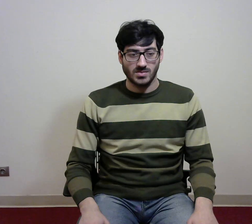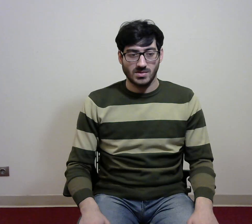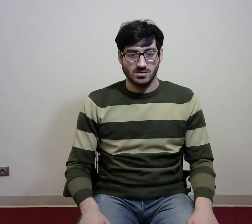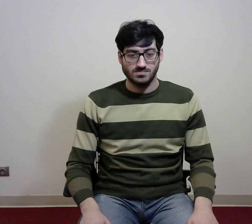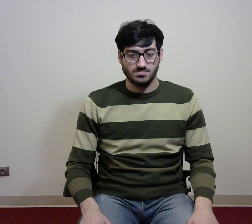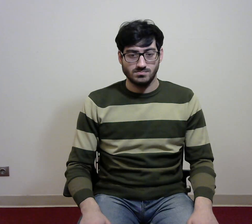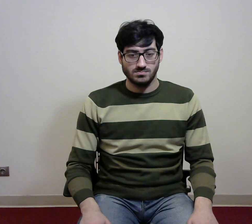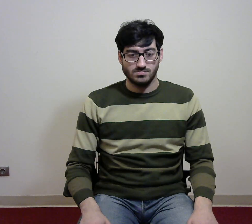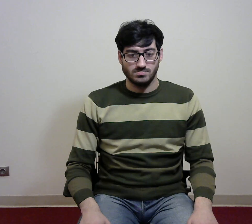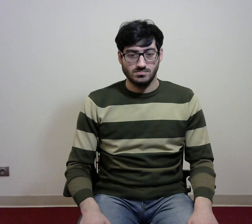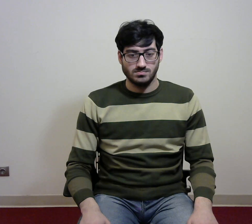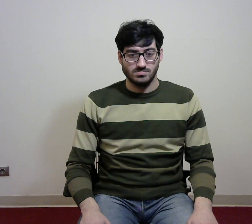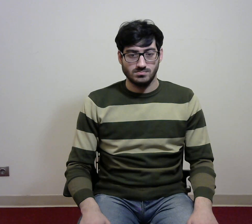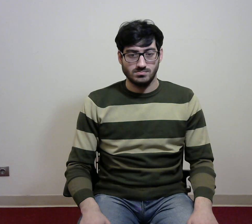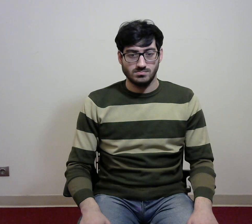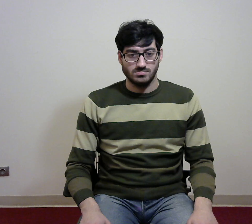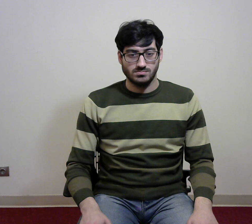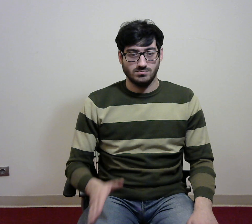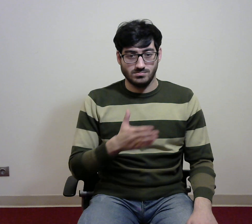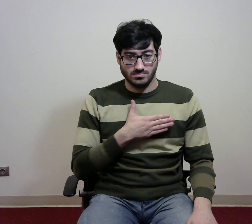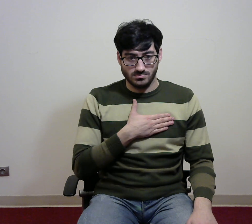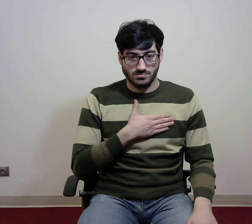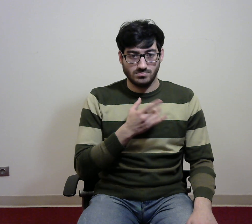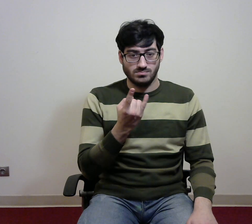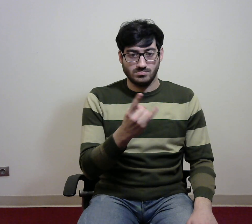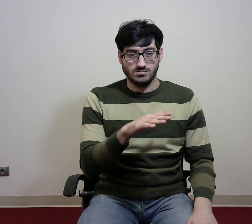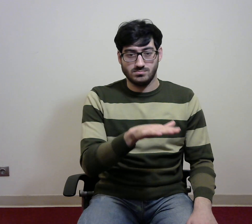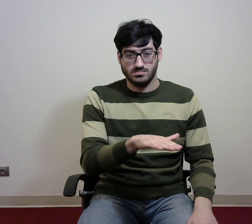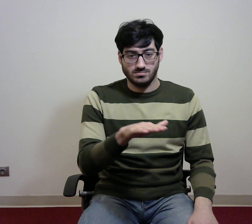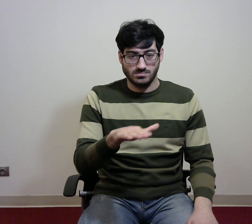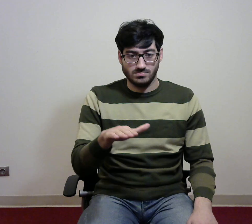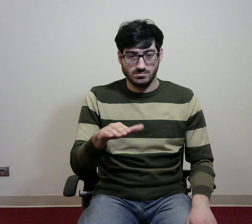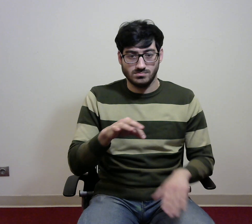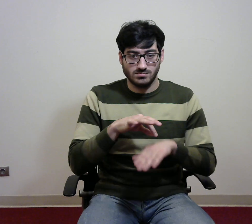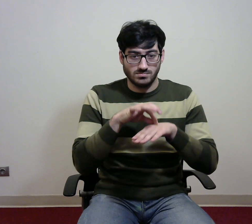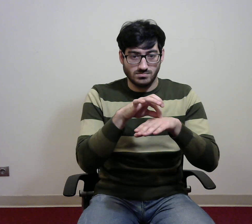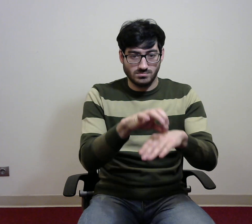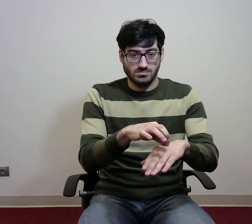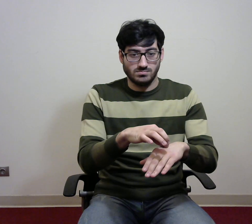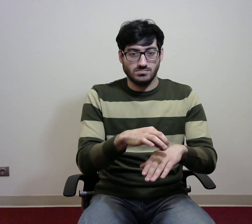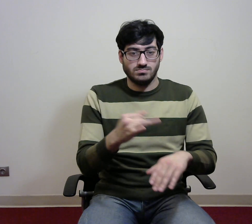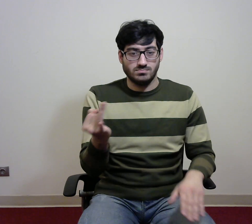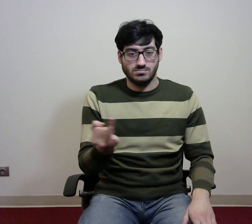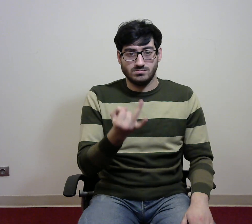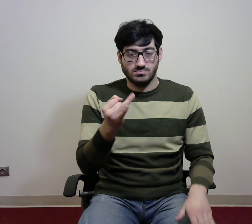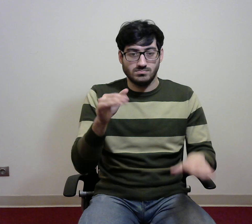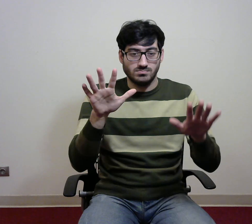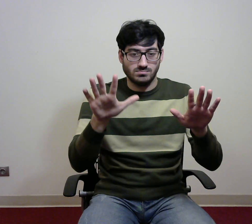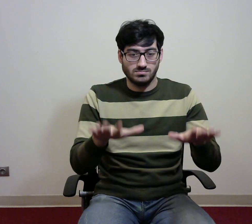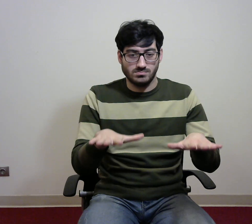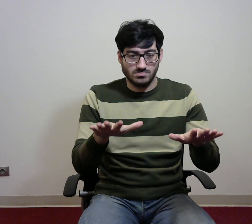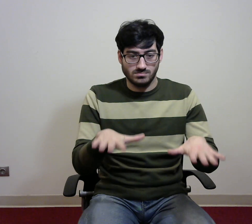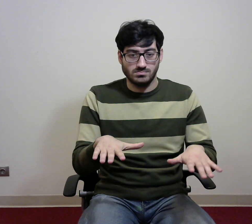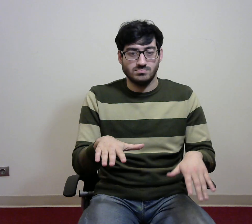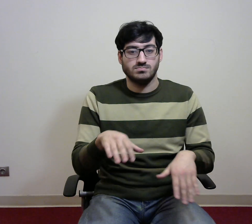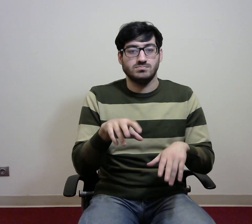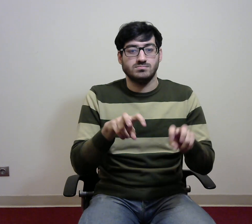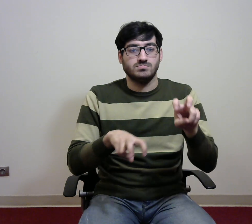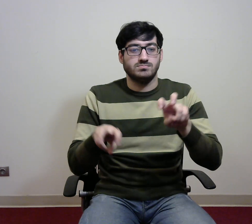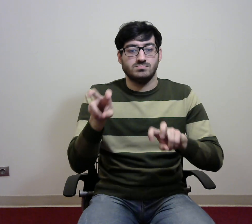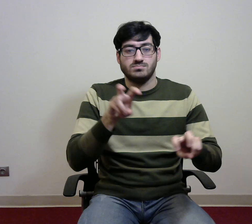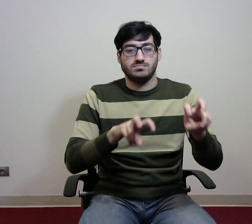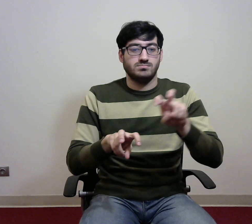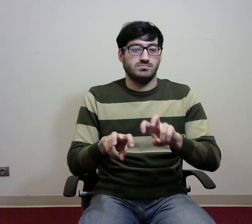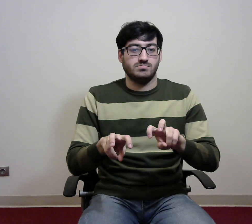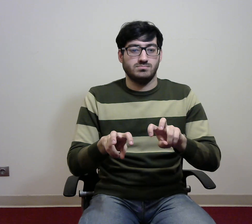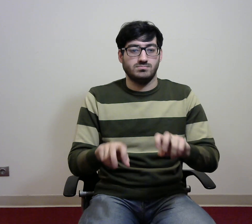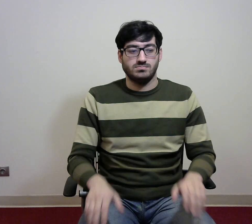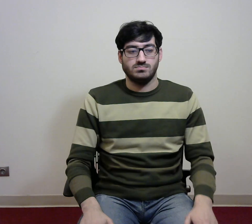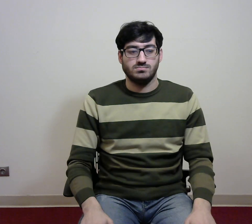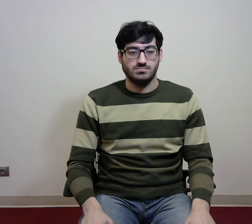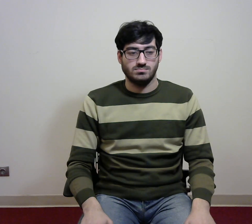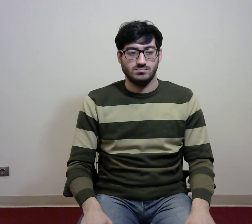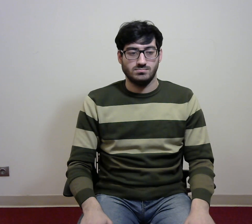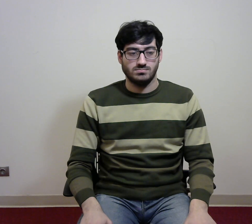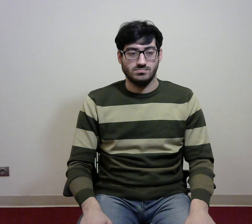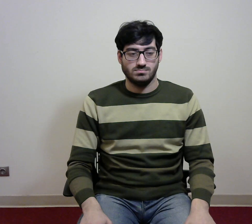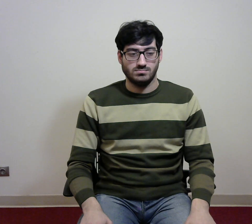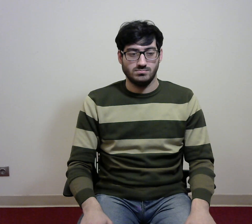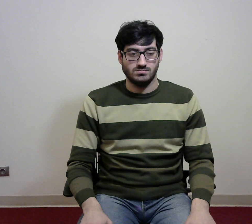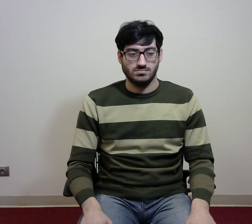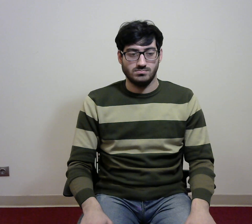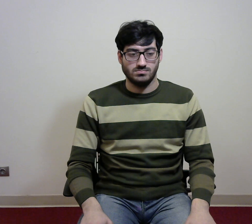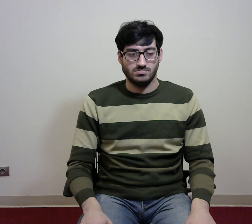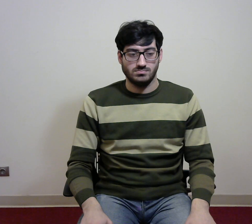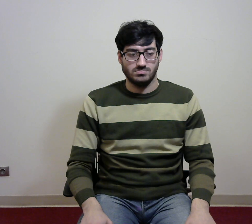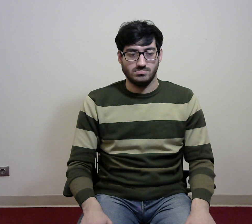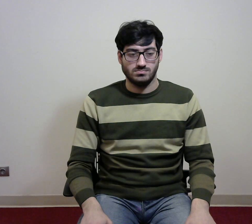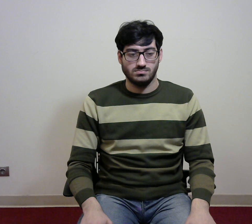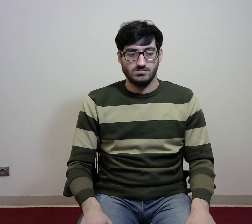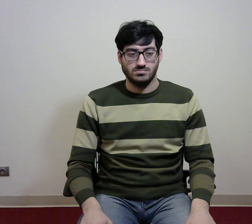Mən uşaqlarımı aparmağa maraqlı yer axtarıram